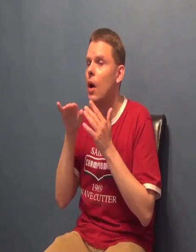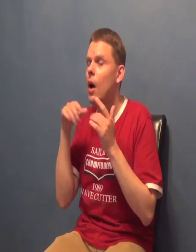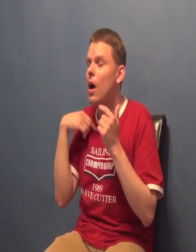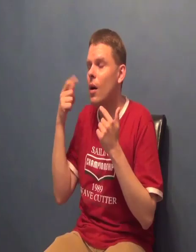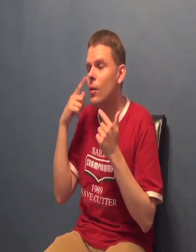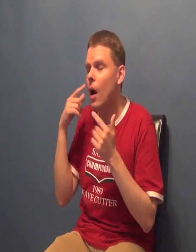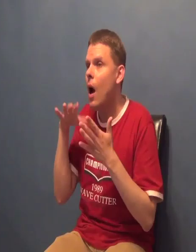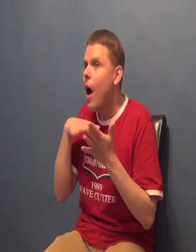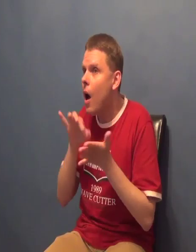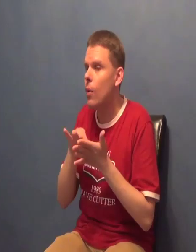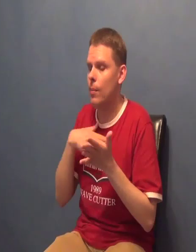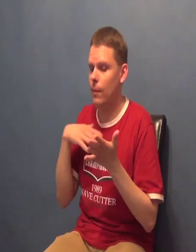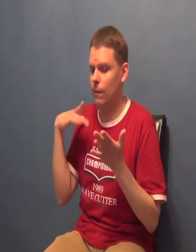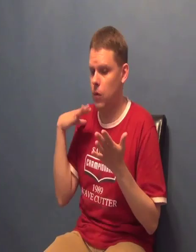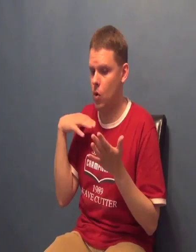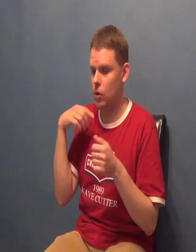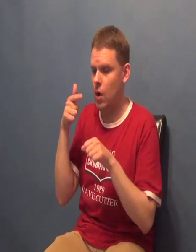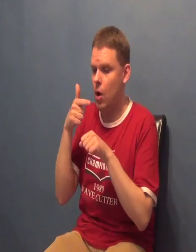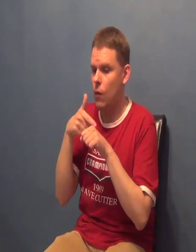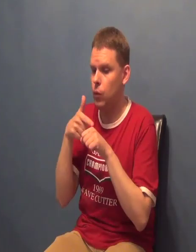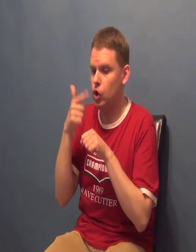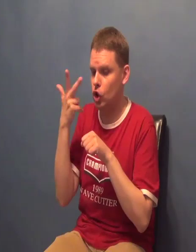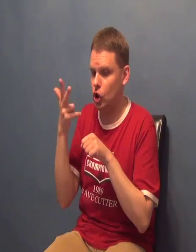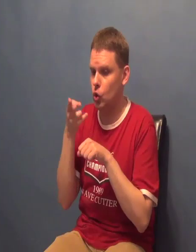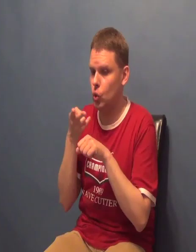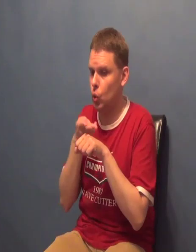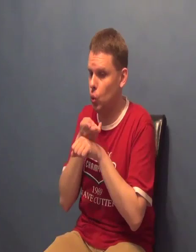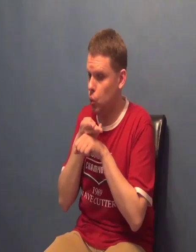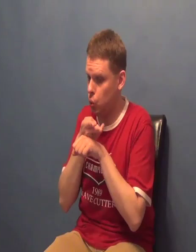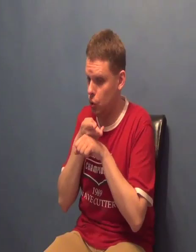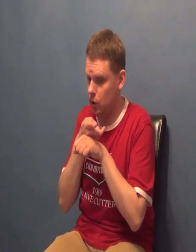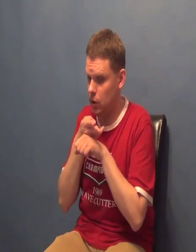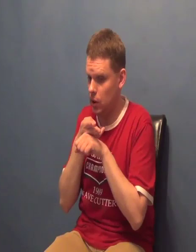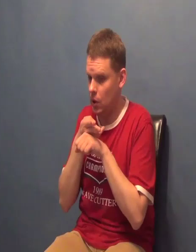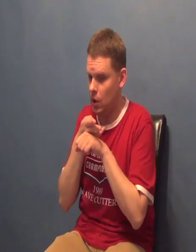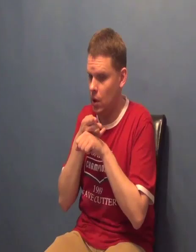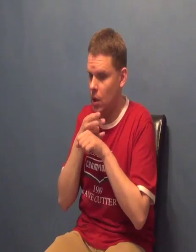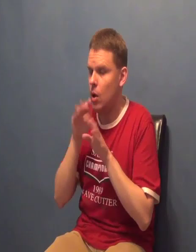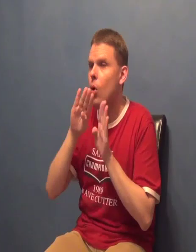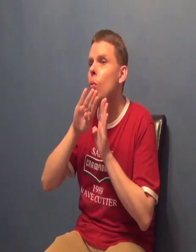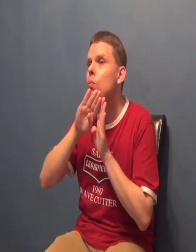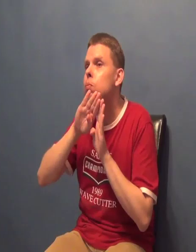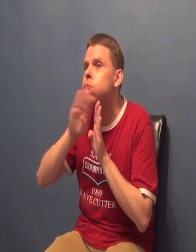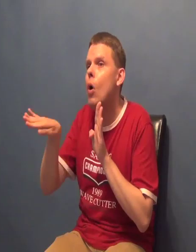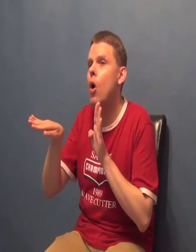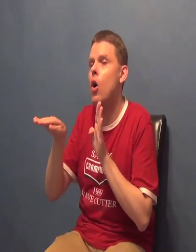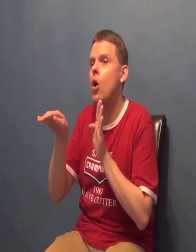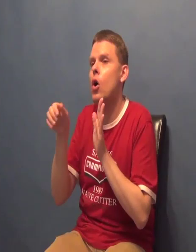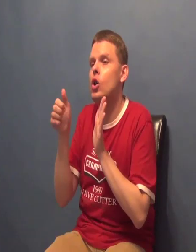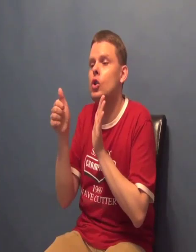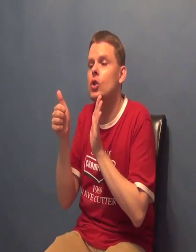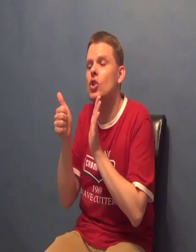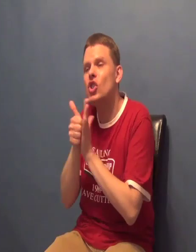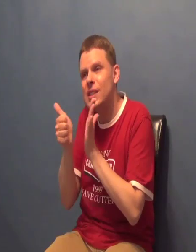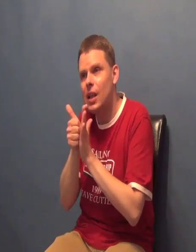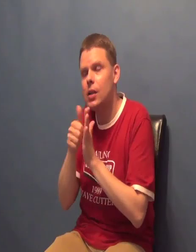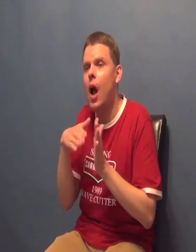Myślę, że akurat wtedy mam wolne dwudziestego trzeciego lutego, po szesnastej.